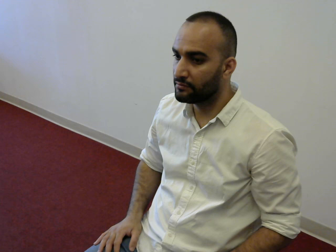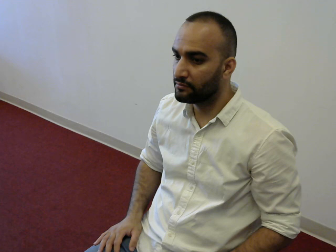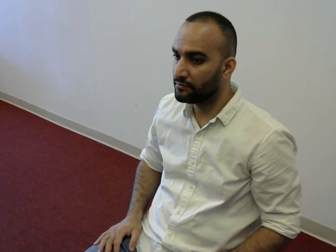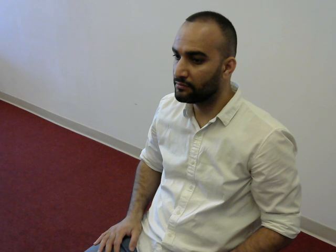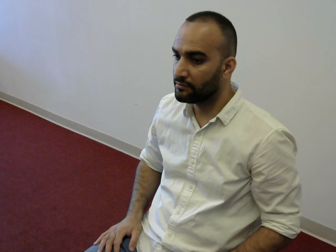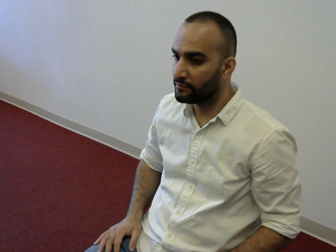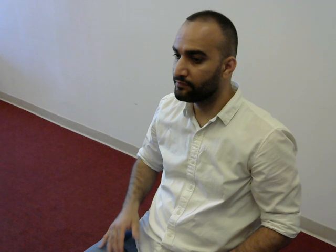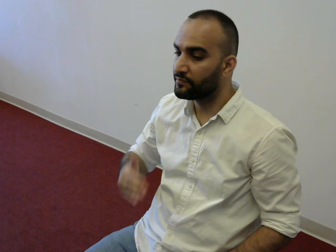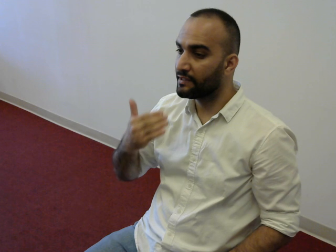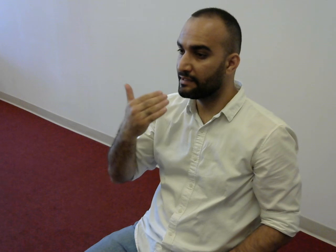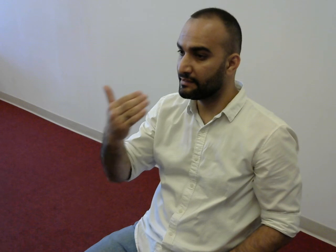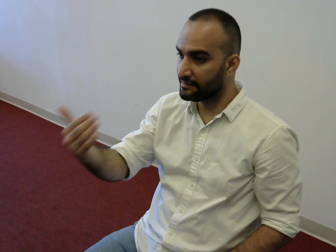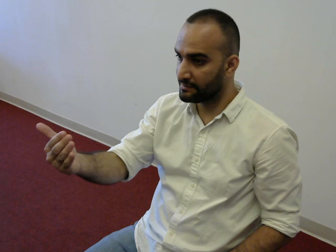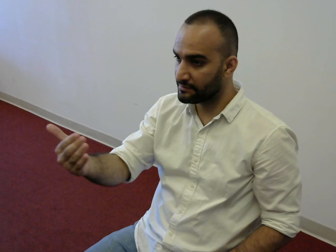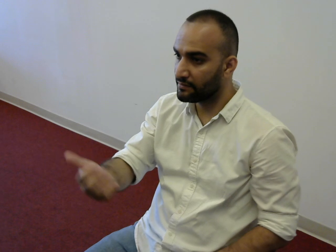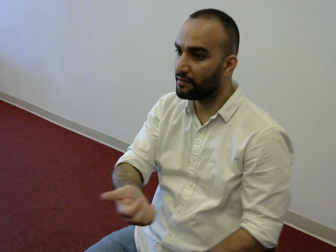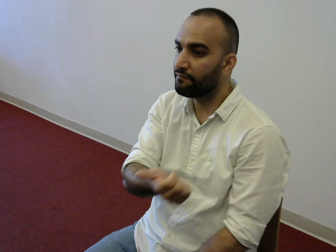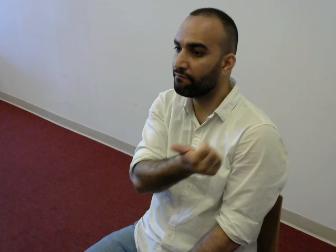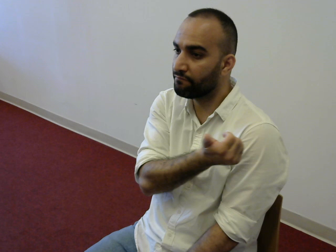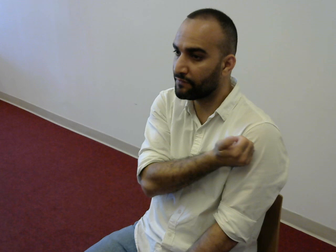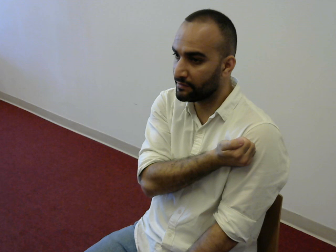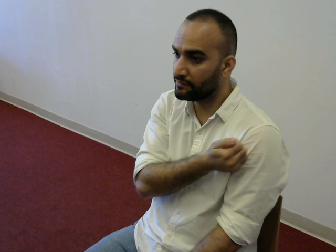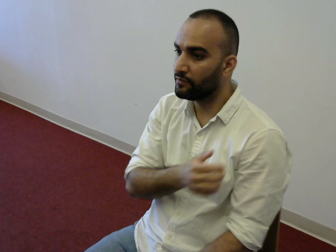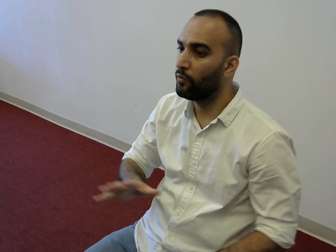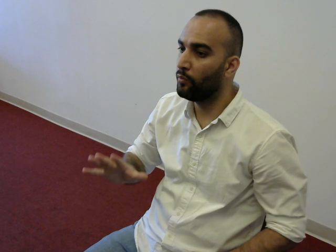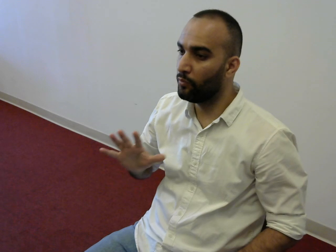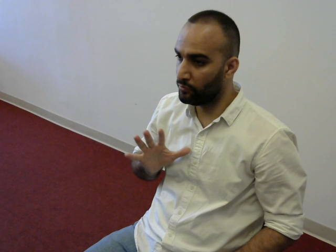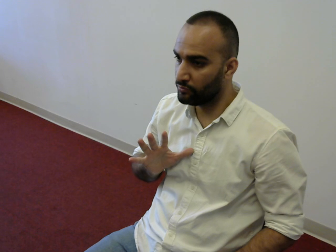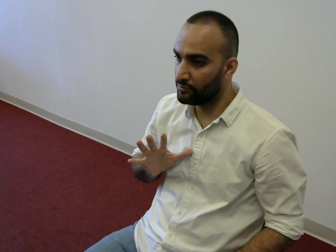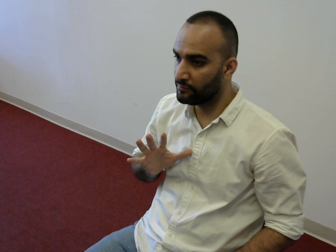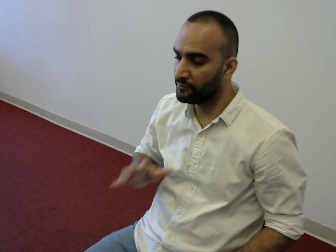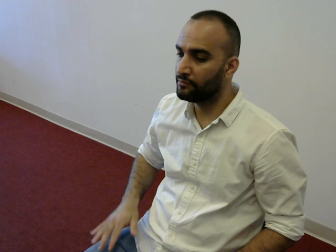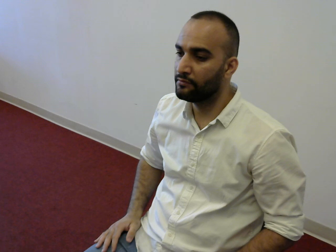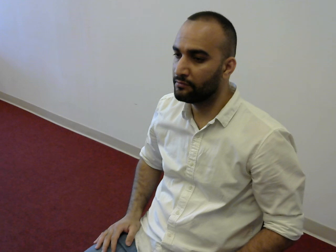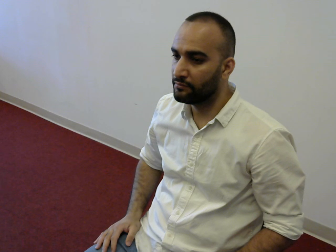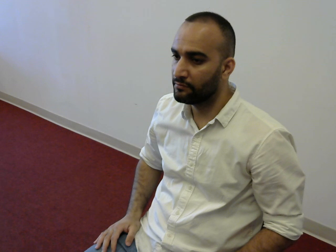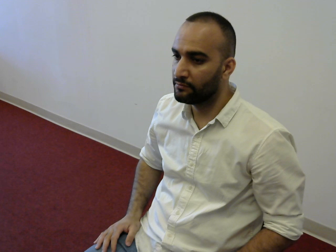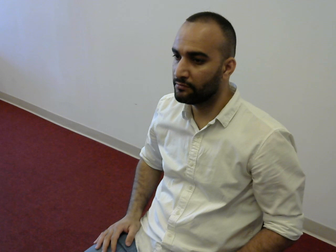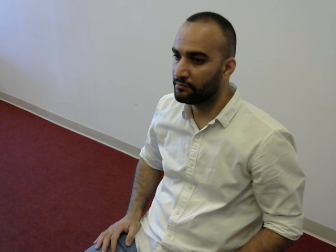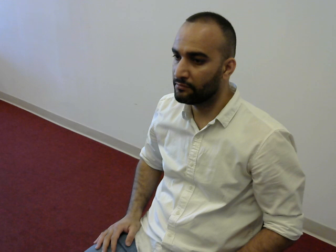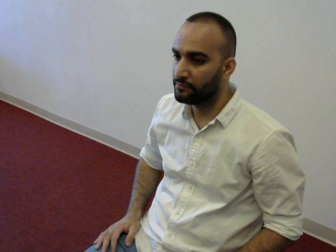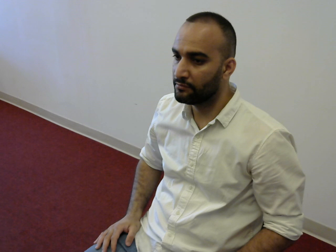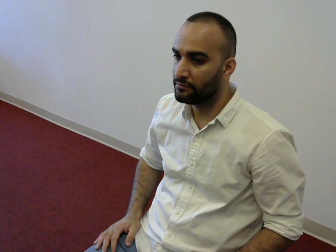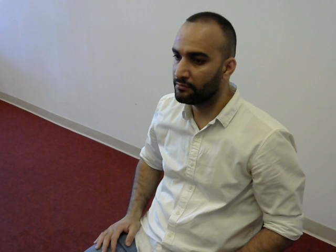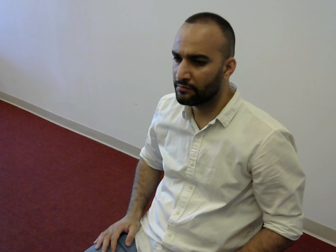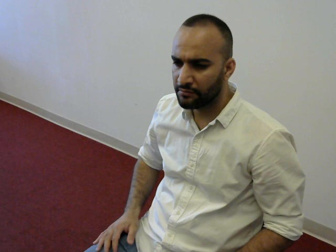Siz vaksin vurdurmusuzmu?